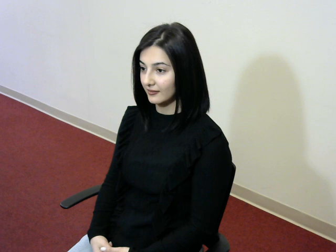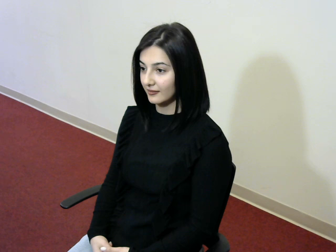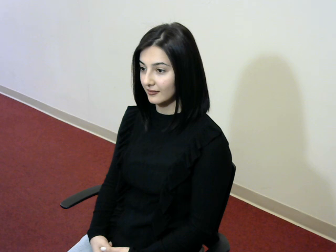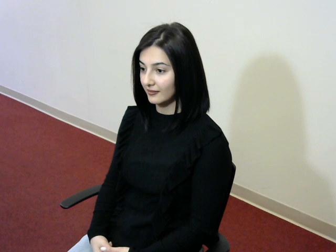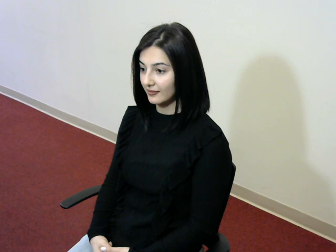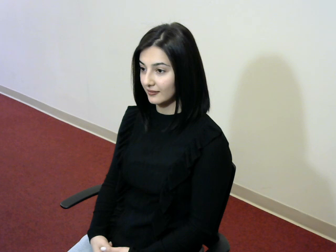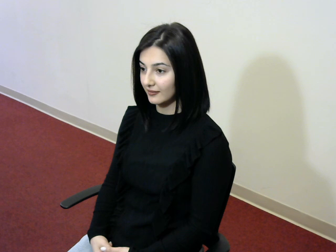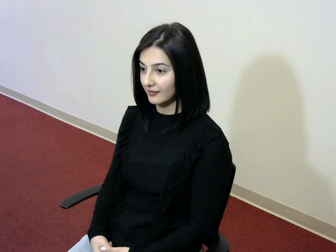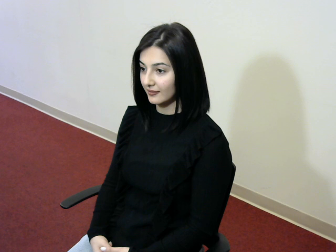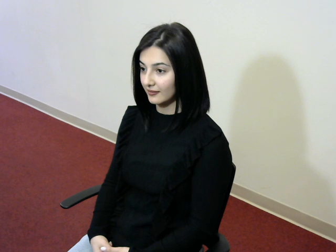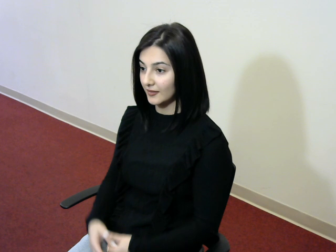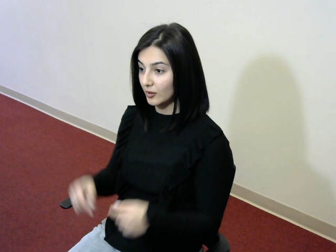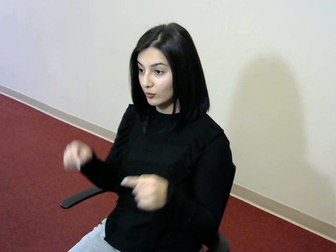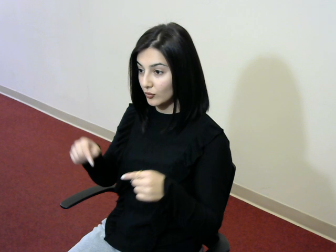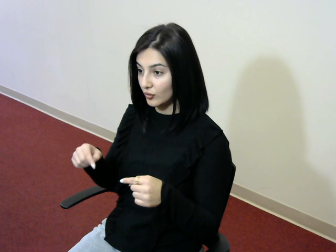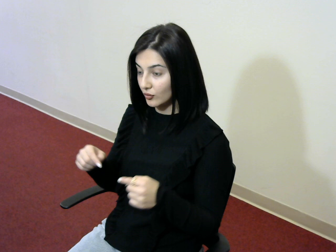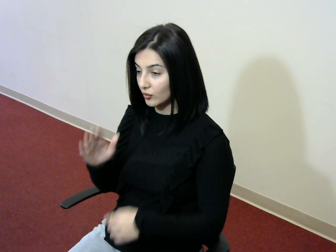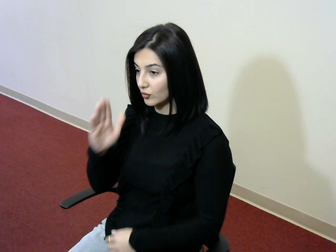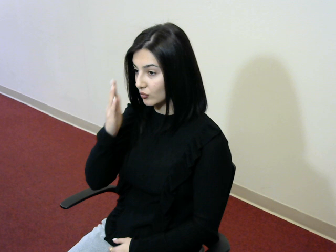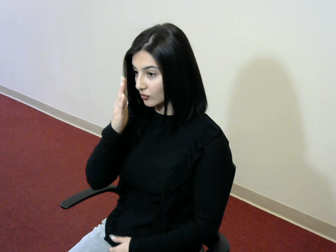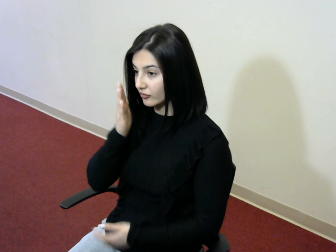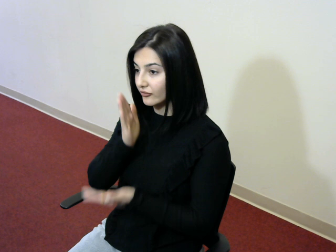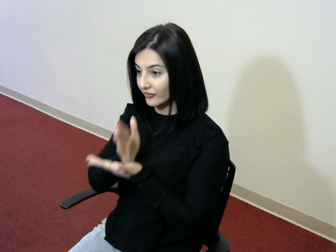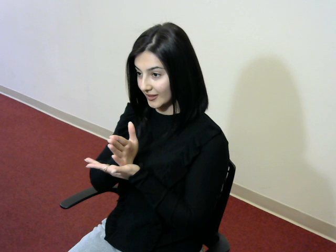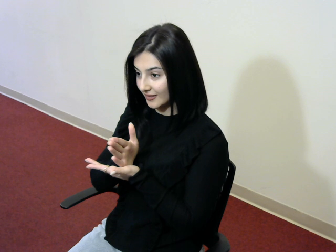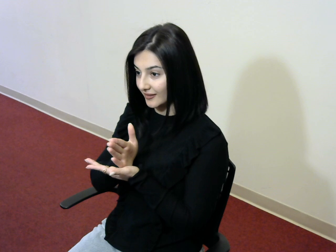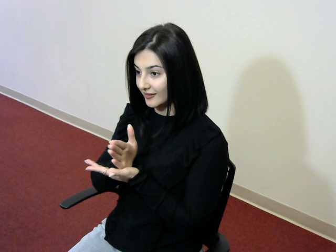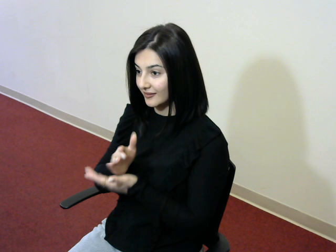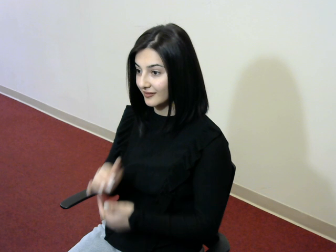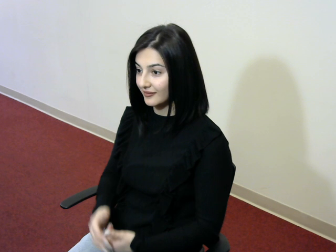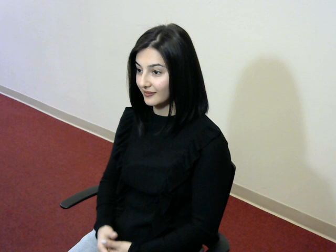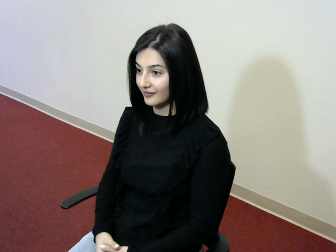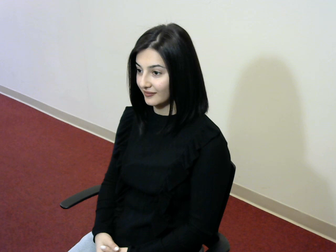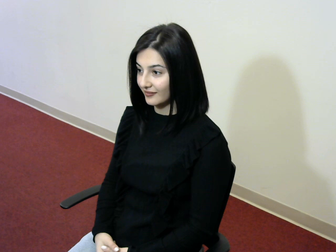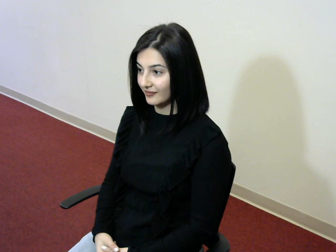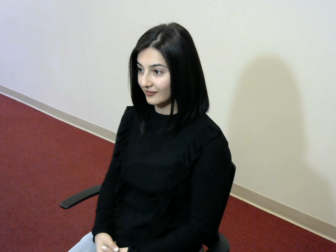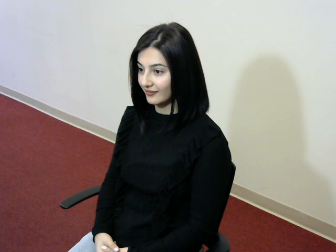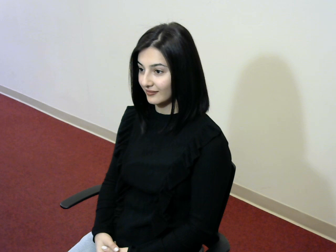Burda güzgü varmı?